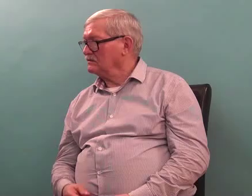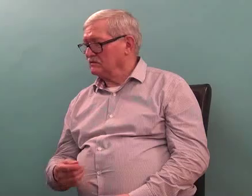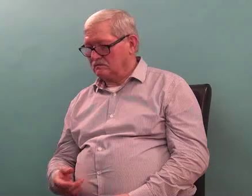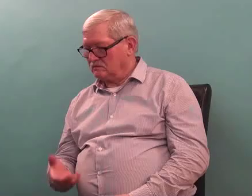Nie ma.